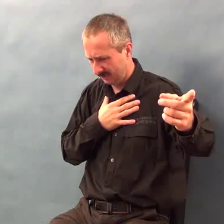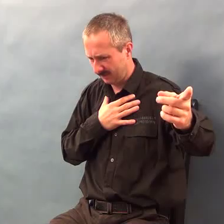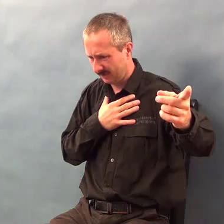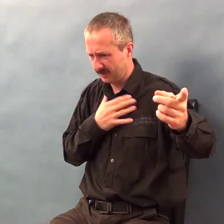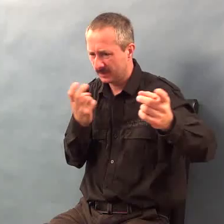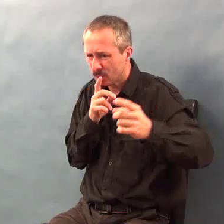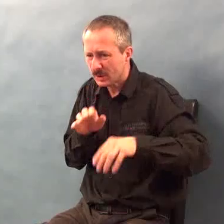Zaciekawiony ruszył w kierunku tego odgłosu.